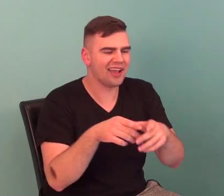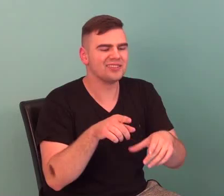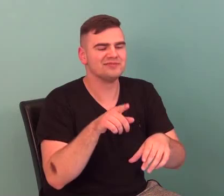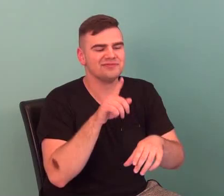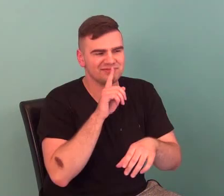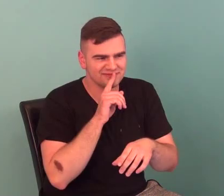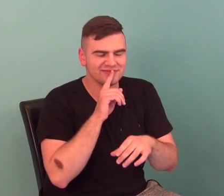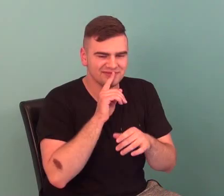Ah, dobra.